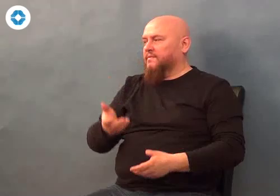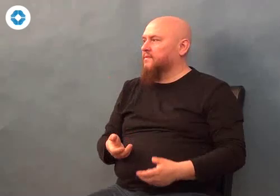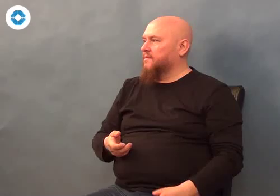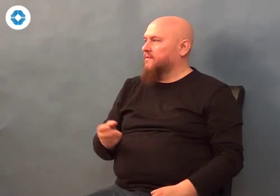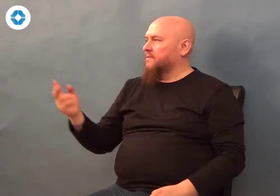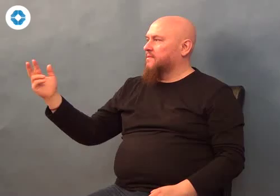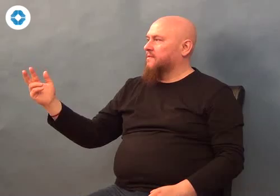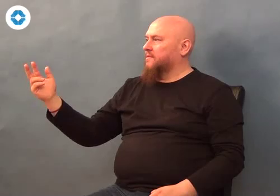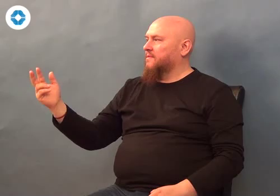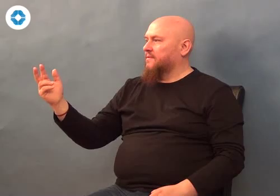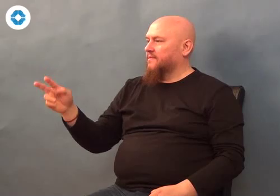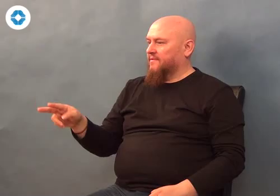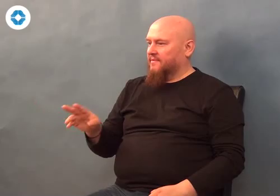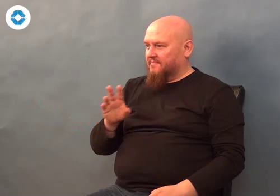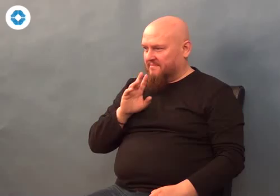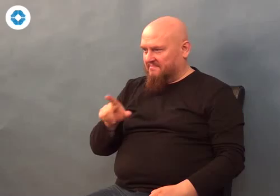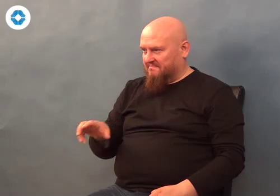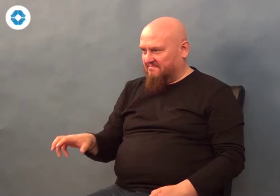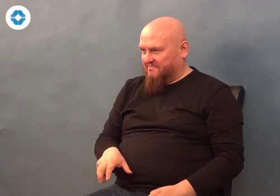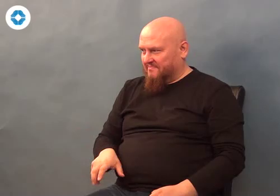Podchodzą do niego we trójkę, a on się im przygląda i zastanawia, czy to oni ukradli.